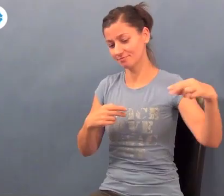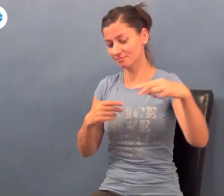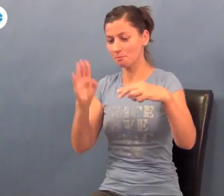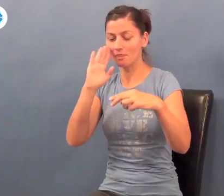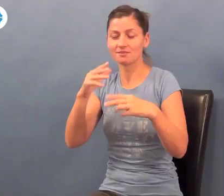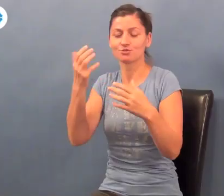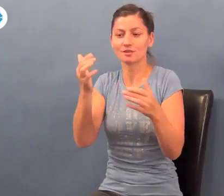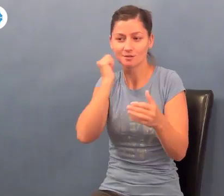W tym miejscu, gdzie stały jabłka.